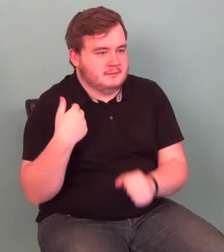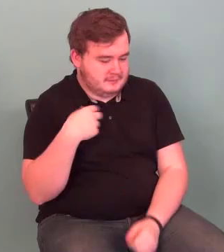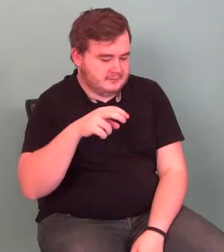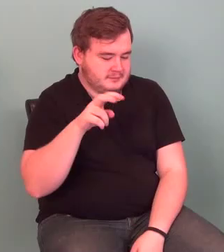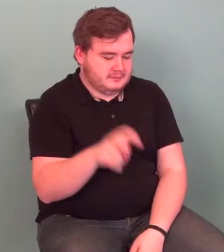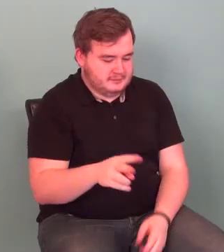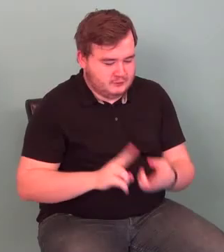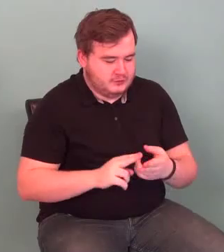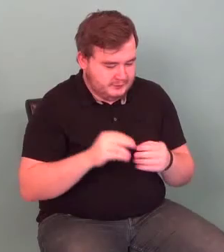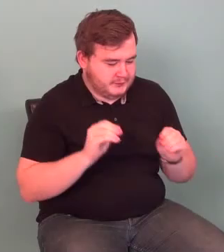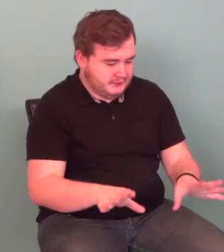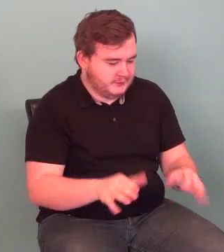Umówiliśmy się na dwa terminy, zapisałem, super.